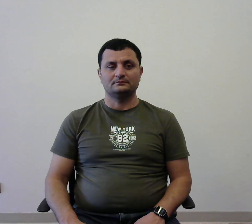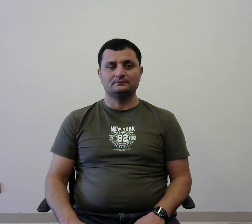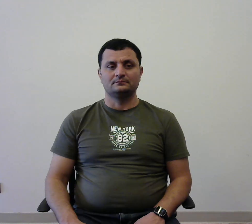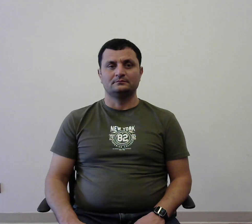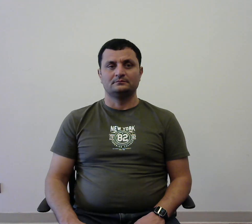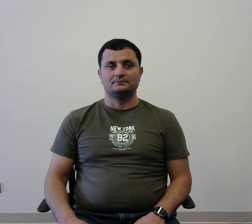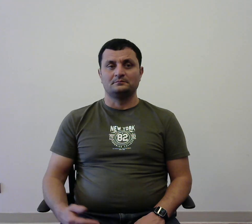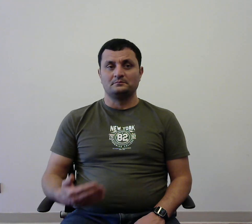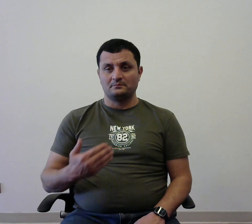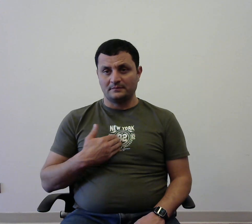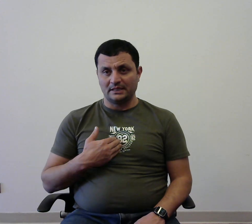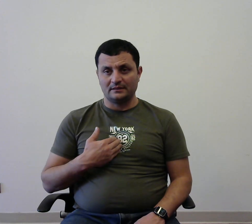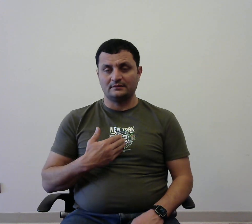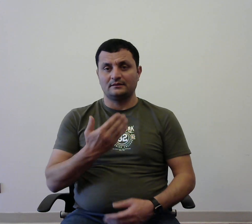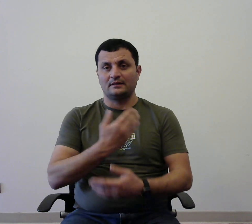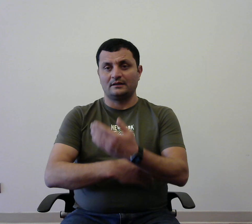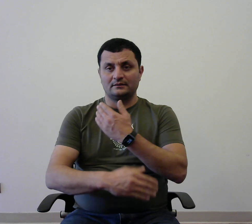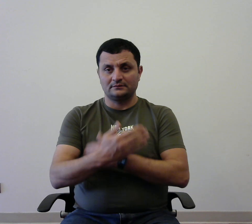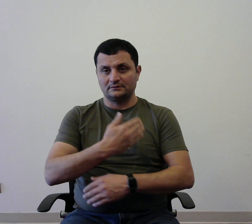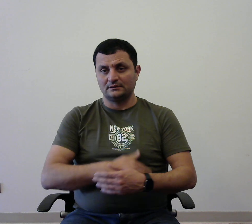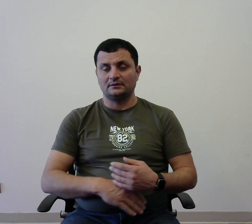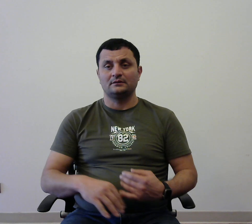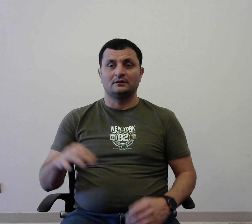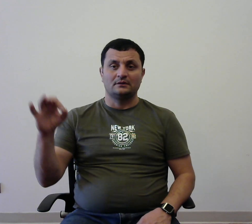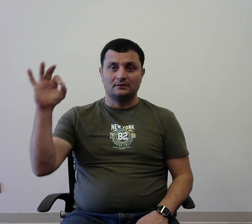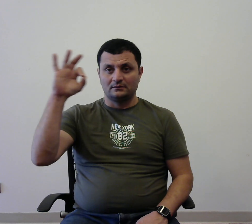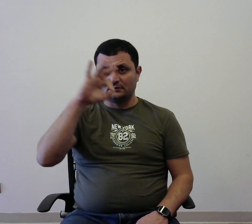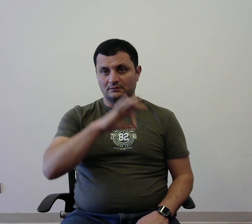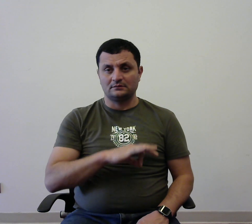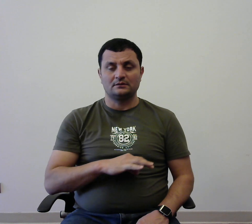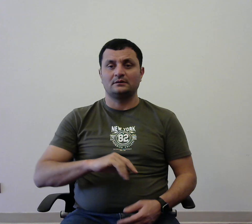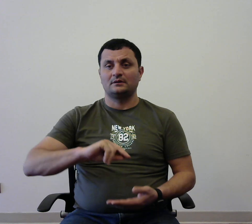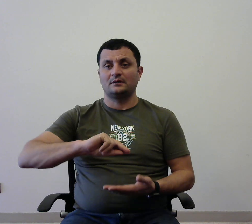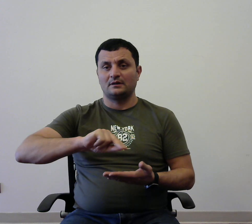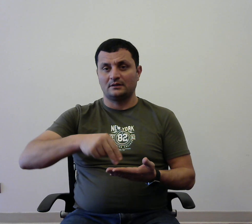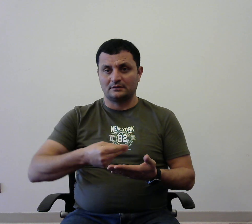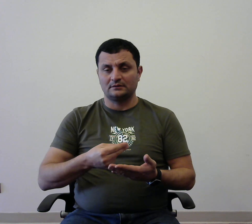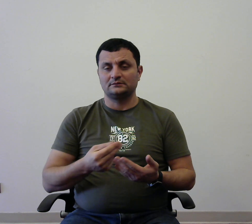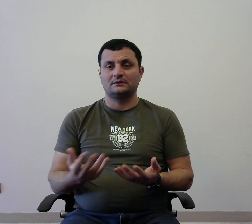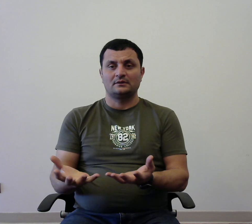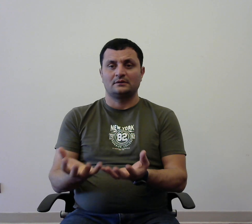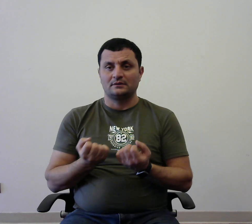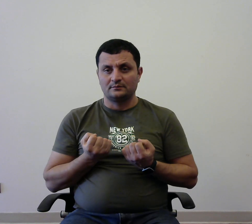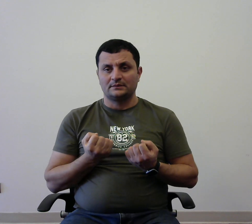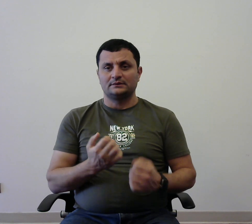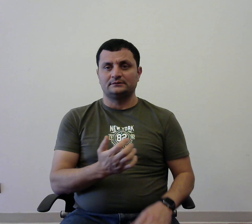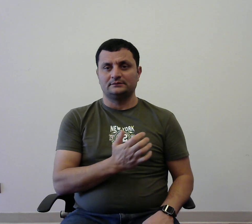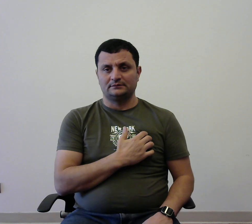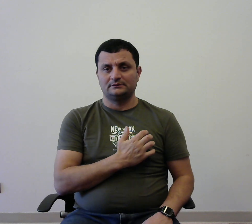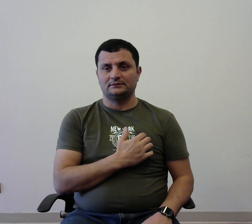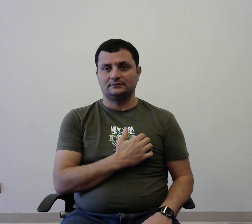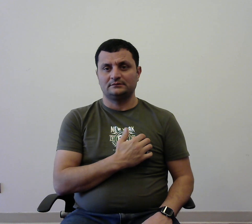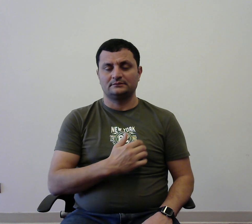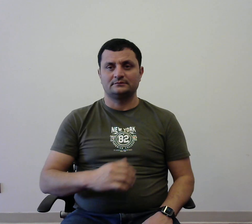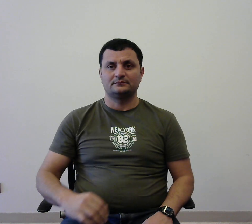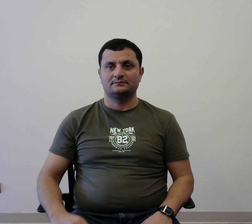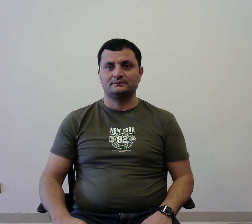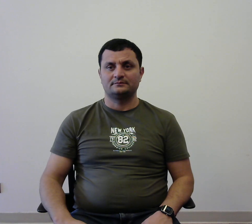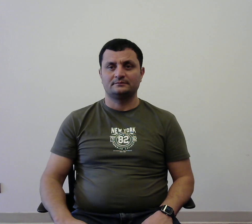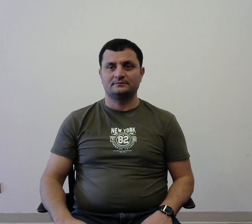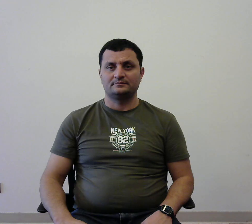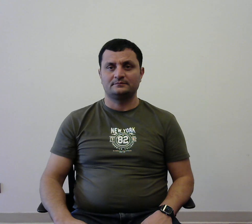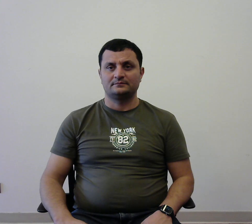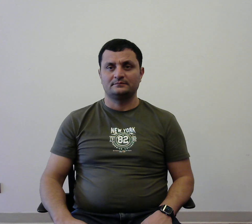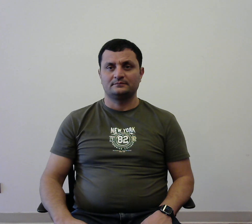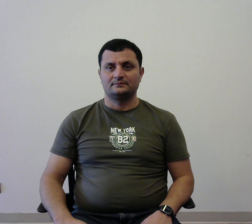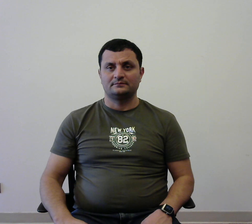Mən əlillik haqqında arayış almaq istəyirəm